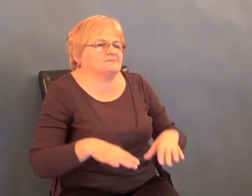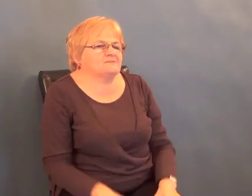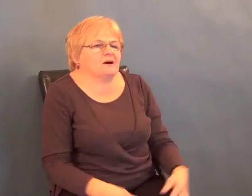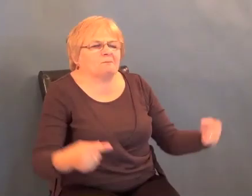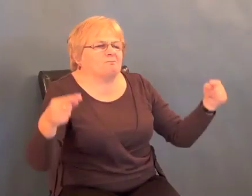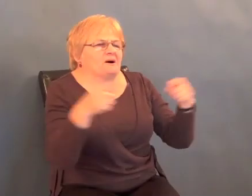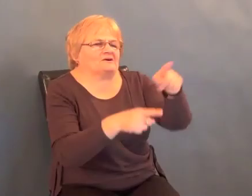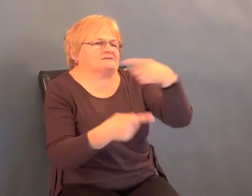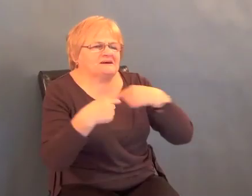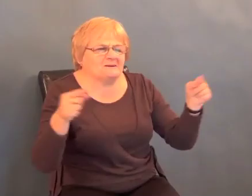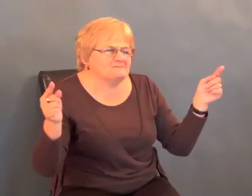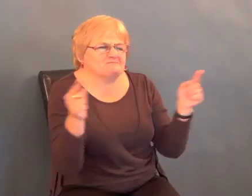Tobie nie pasuje, mi nie pasuje.